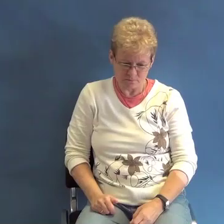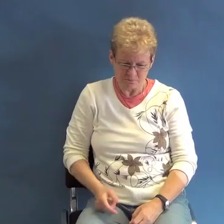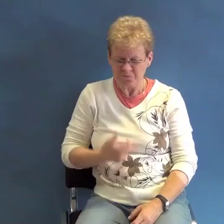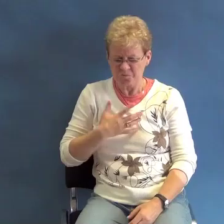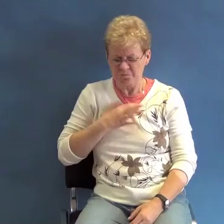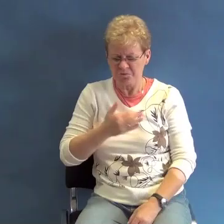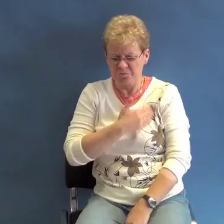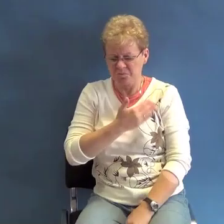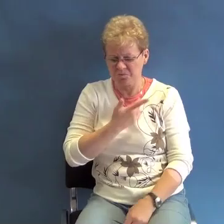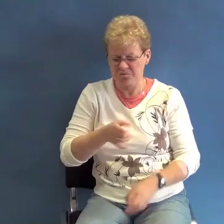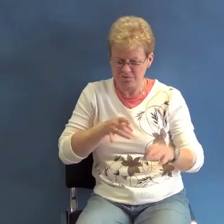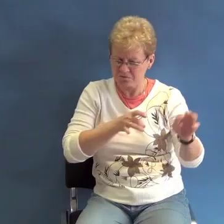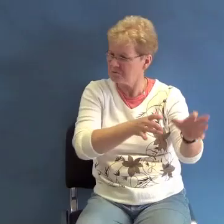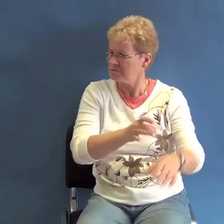Myślę, że te dzieci biegną do szkoły.